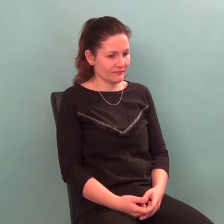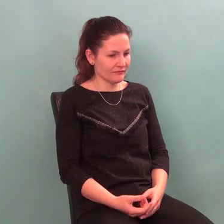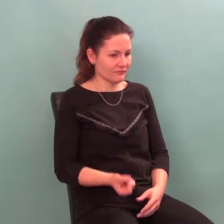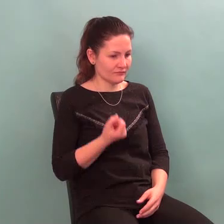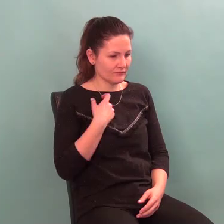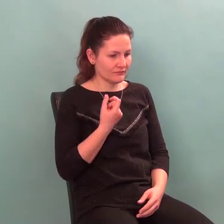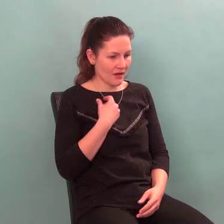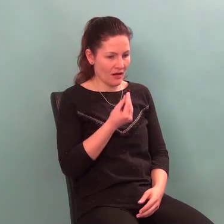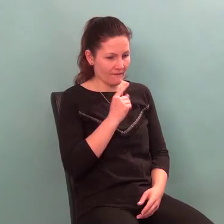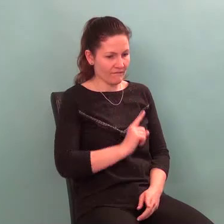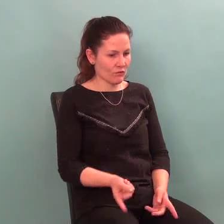Nie wolno jeść i pić alkoholu.